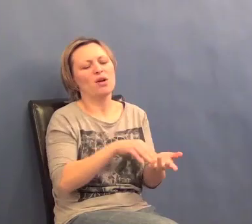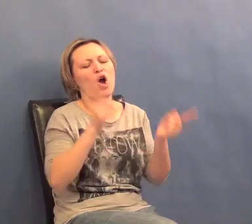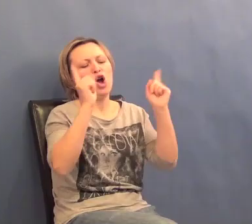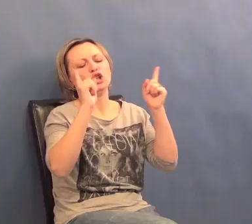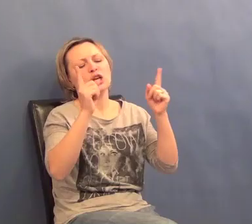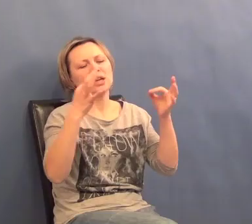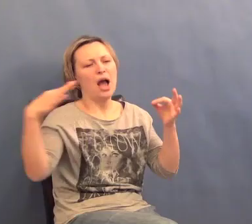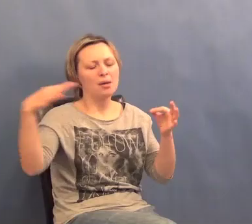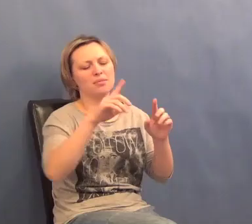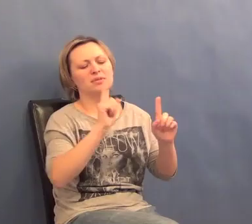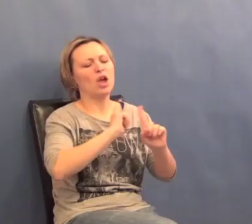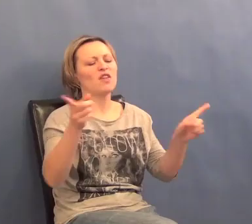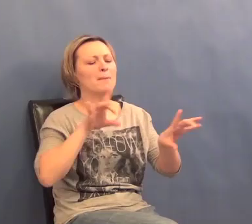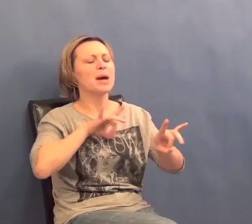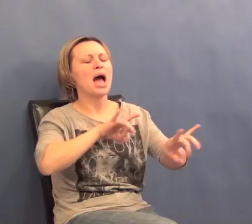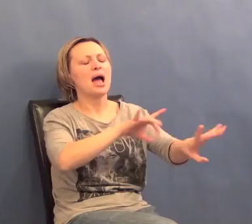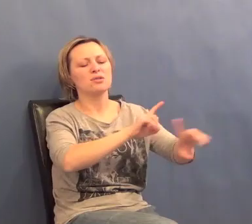To jest ostrzeżenie przed nadjeżdżającym samochodem i nie wolno biegać.